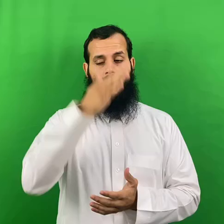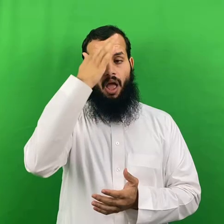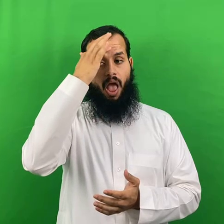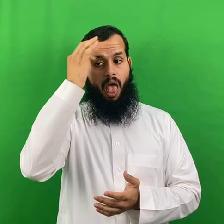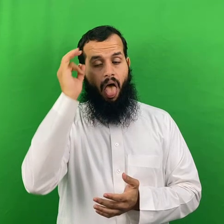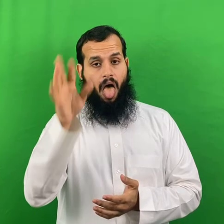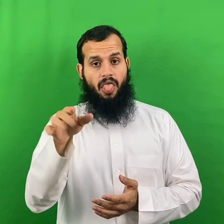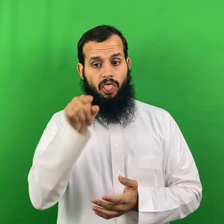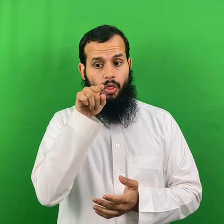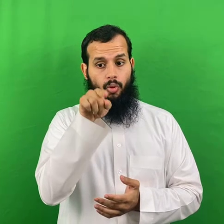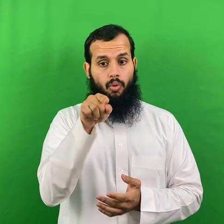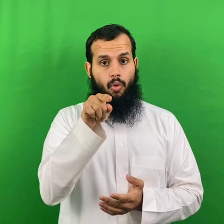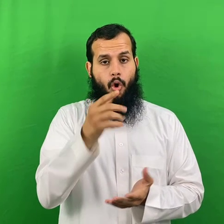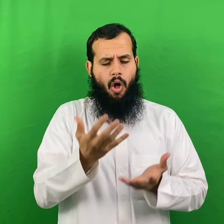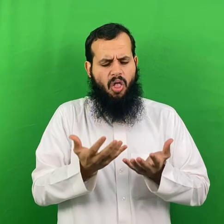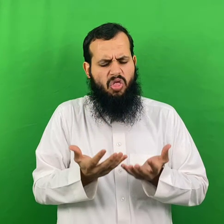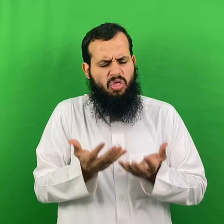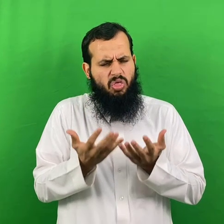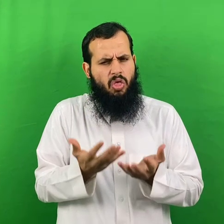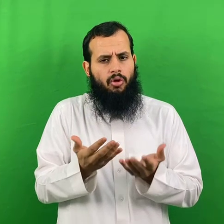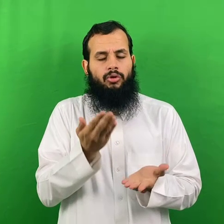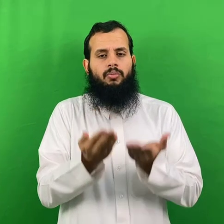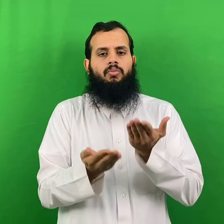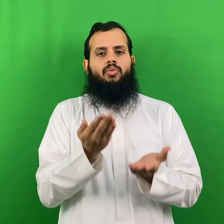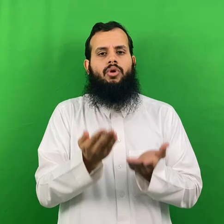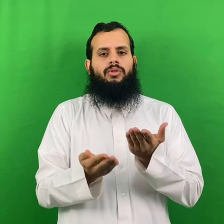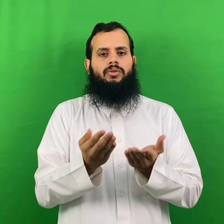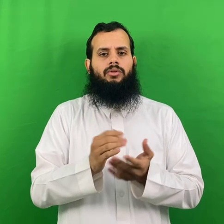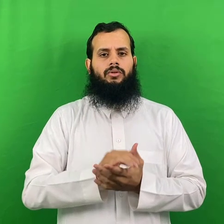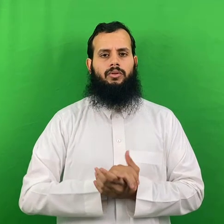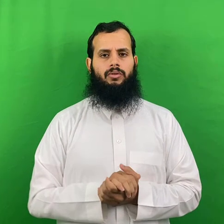طوبى لمن ثقلت موازينه